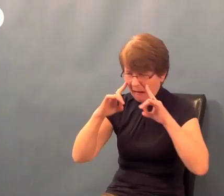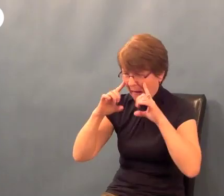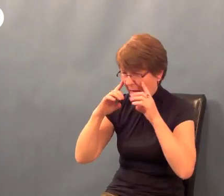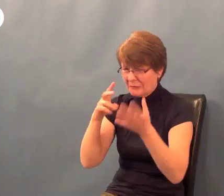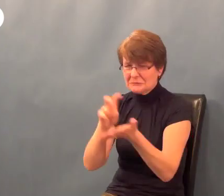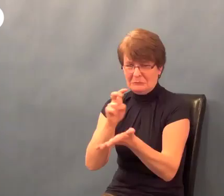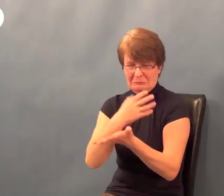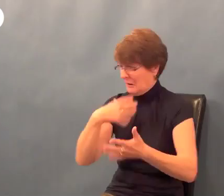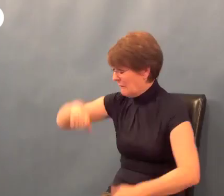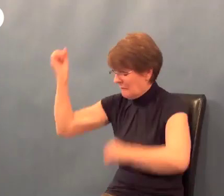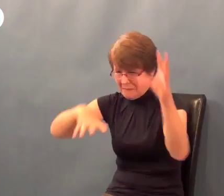Żaby nie było, zaczął przerzucać wszystkie rzeczy.